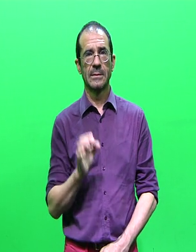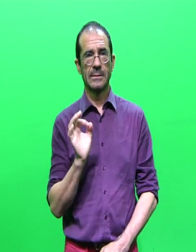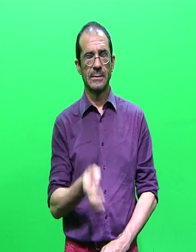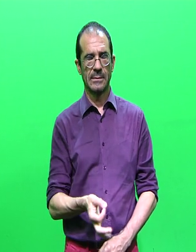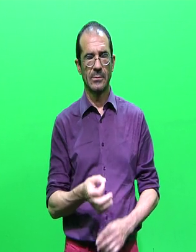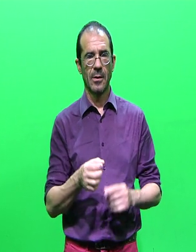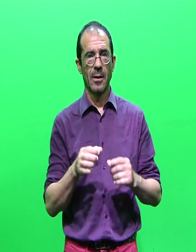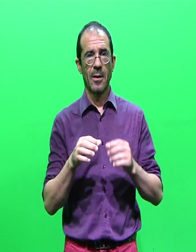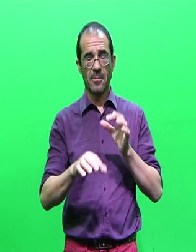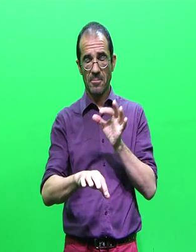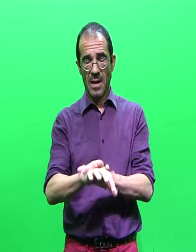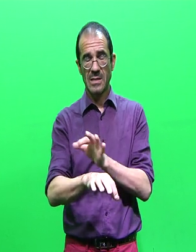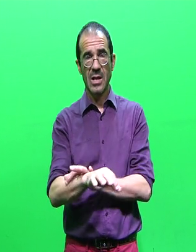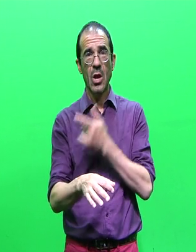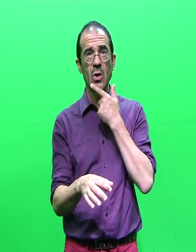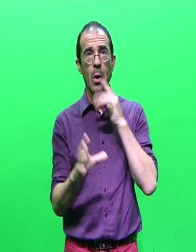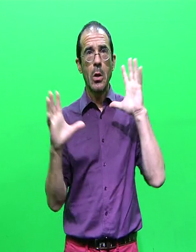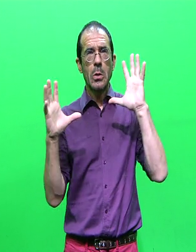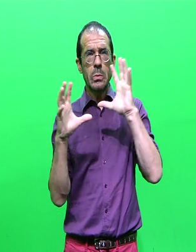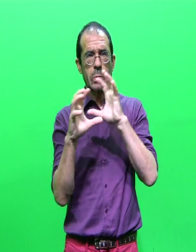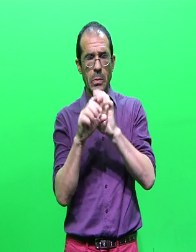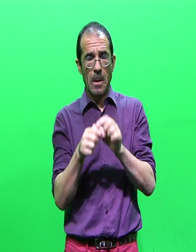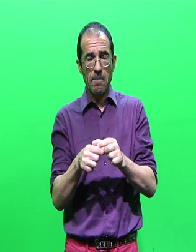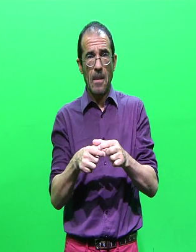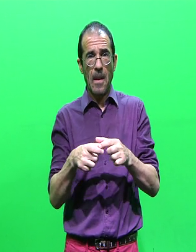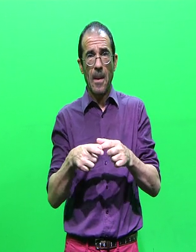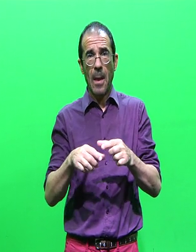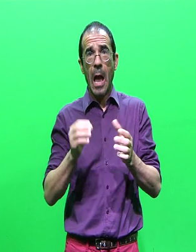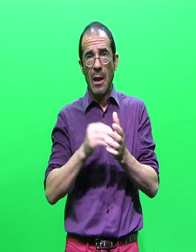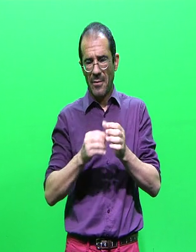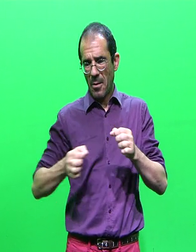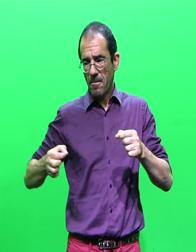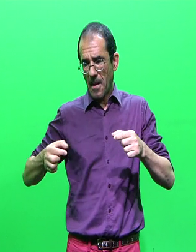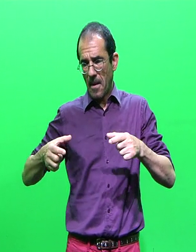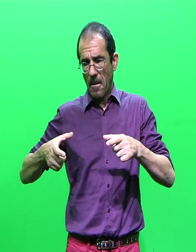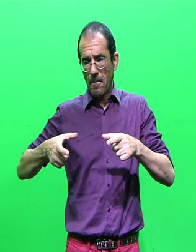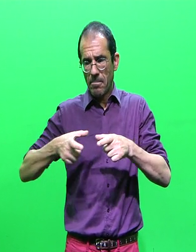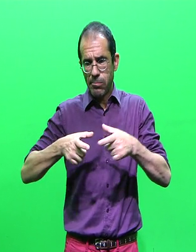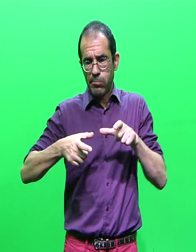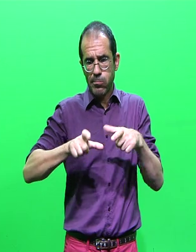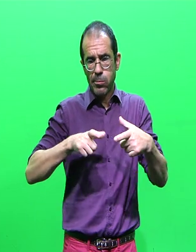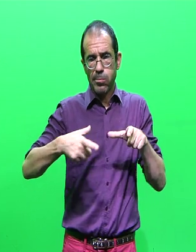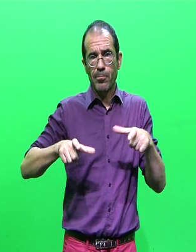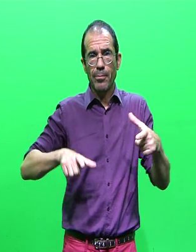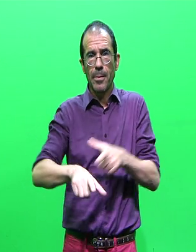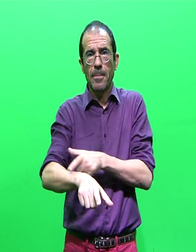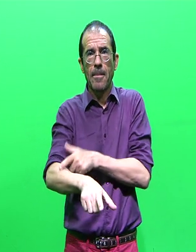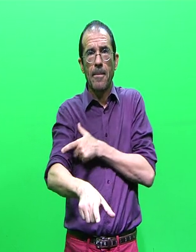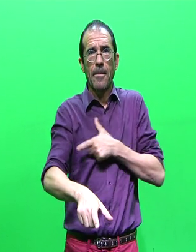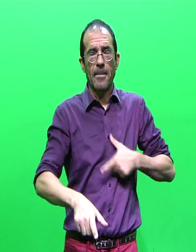Sí, les taques són fosques i s'han anat fent grans i ajuntant-se les unes amb les altres, per tot el cos.